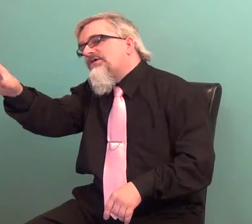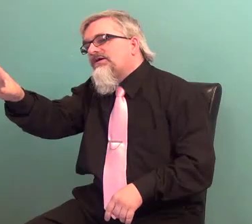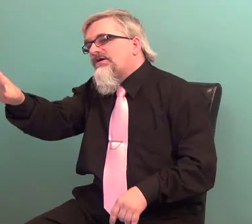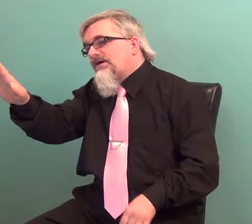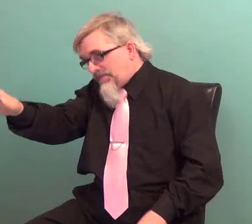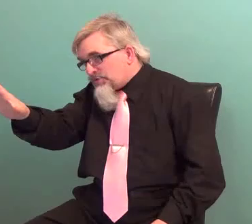Piąta?